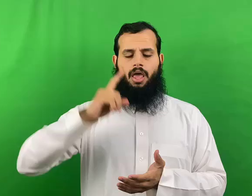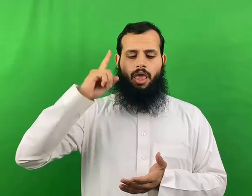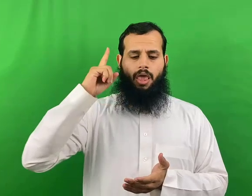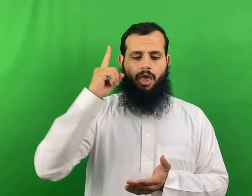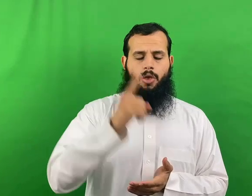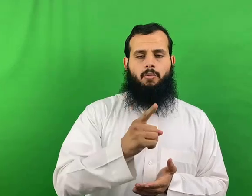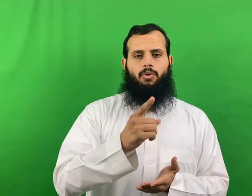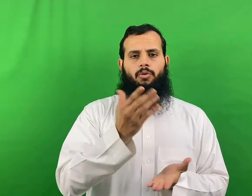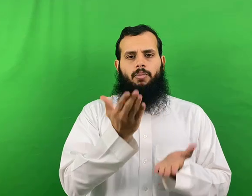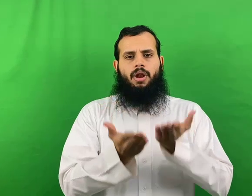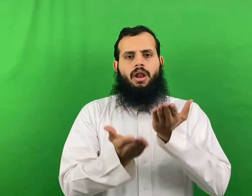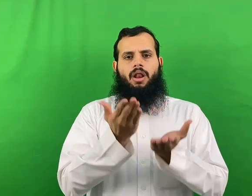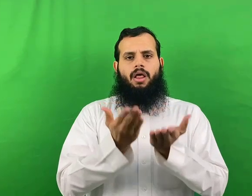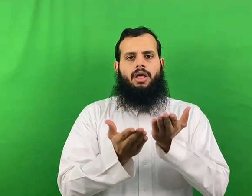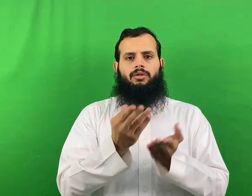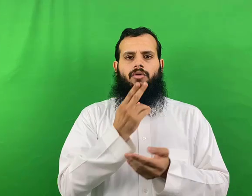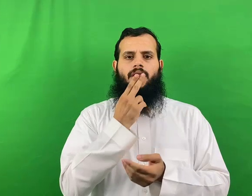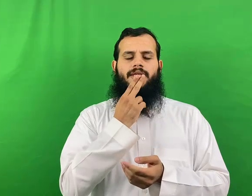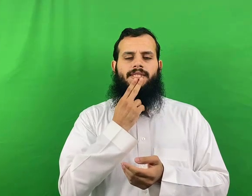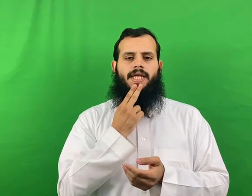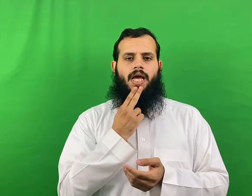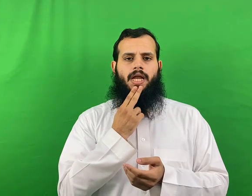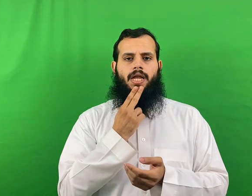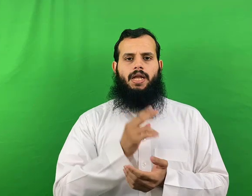يأمر بالعدل والإحسان